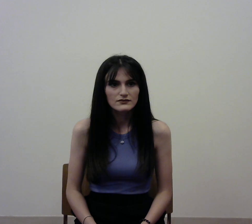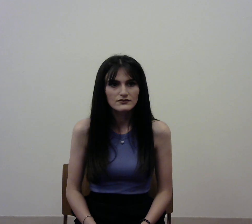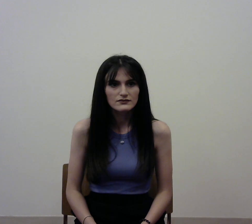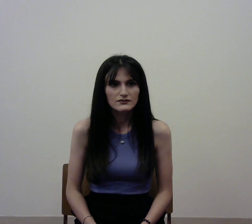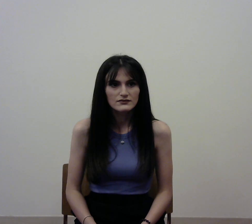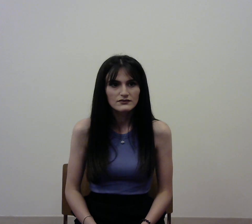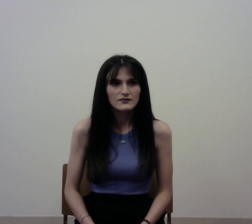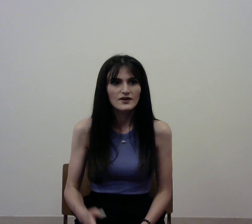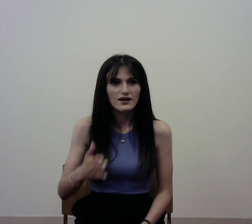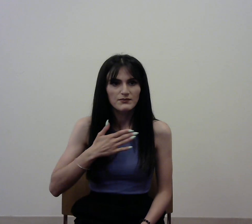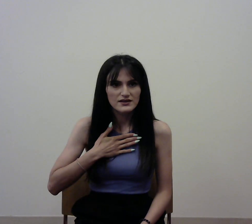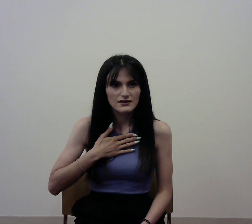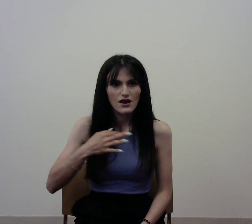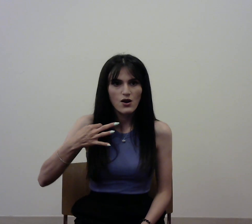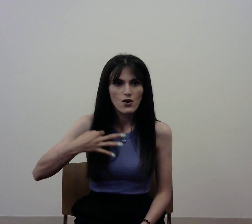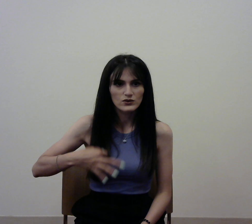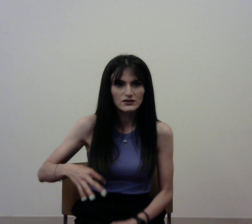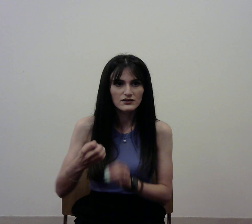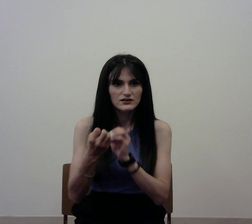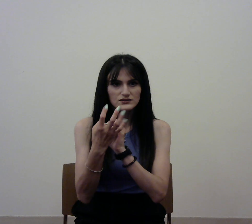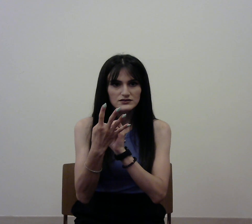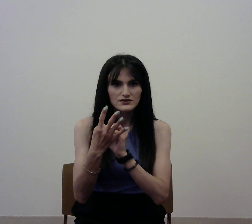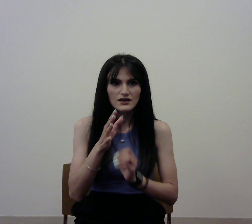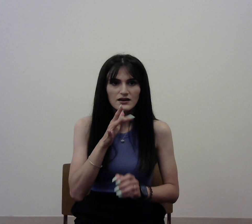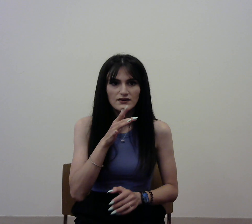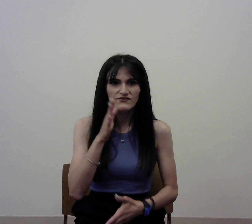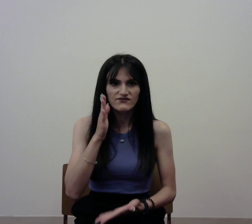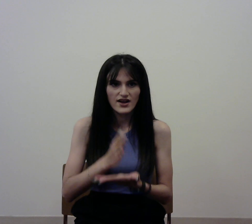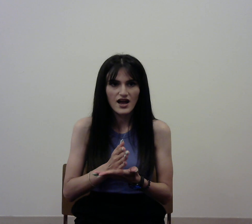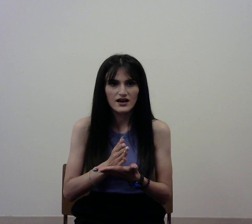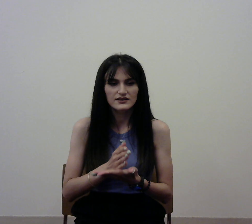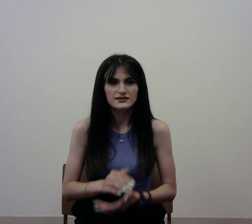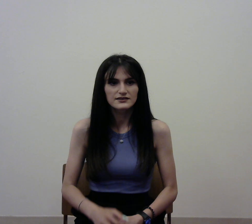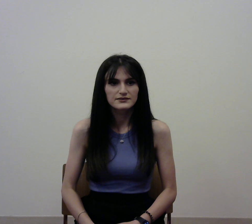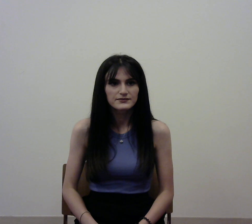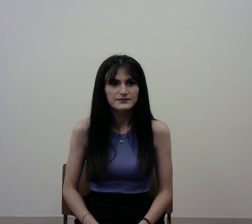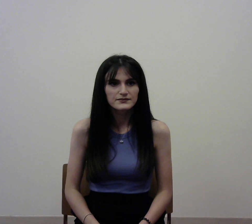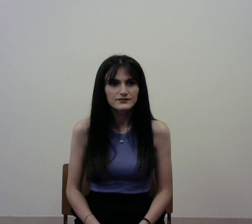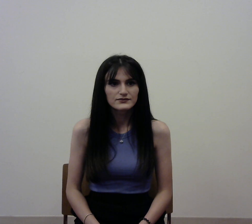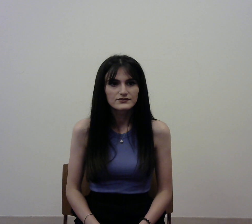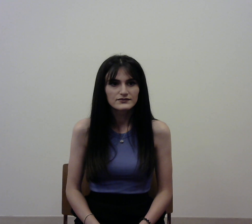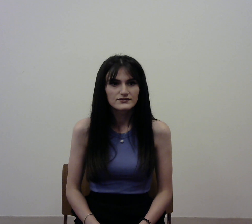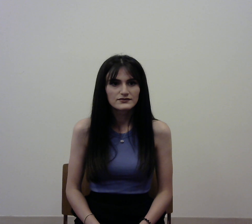Mənim oğlumun 14 yaşı var